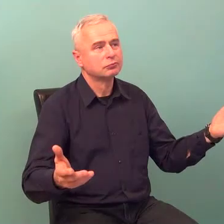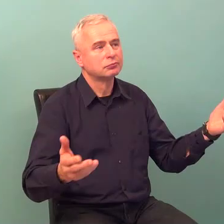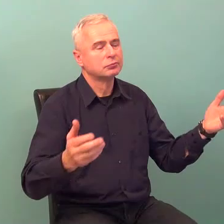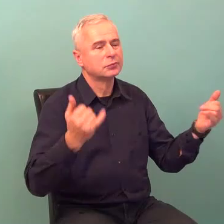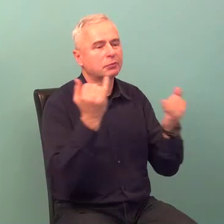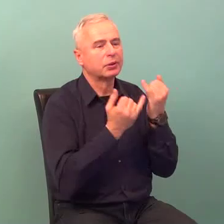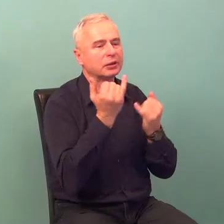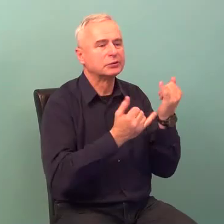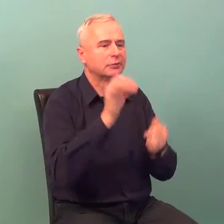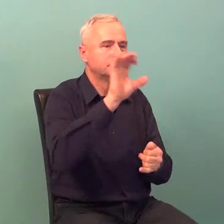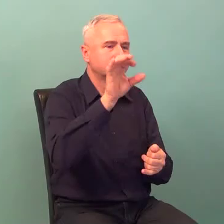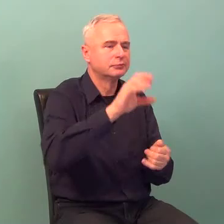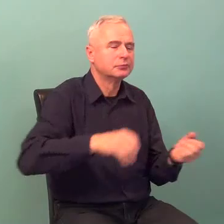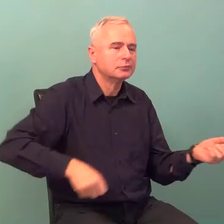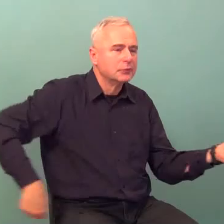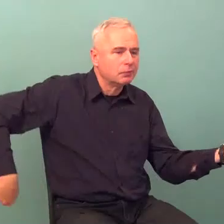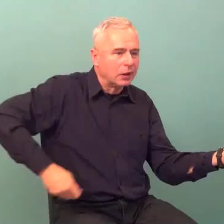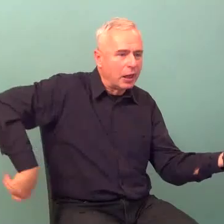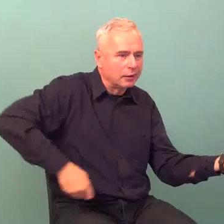Impreza, oglądam bilard.